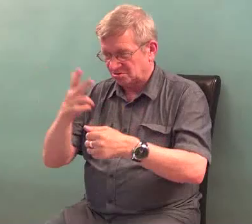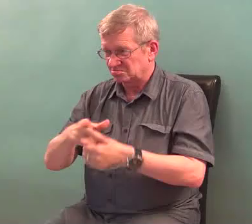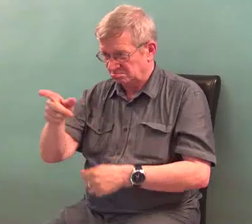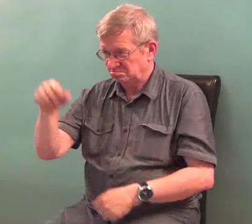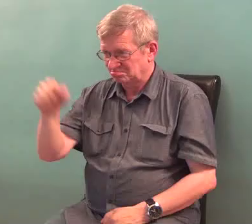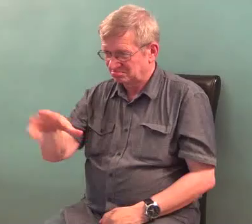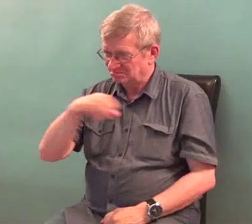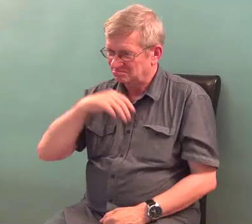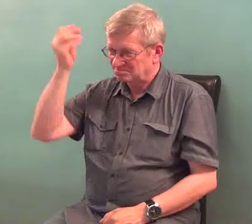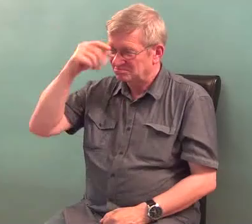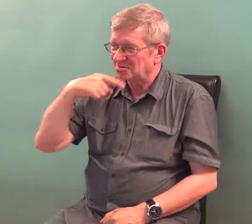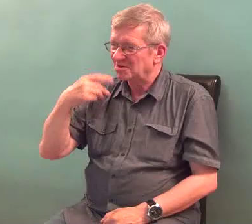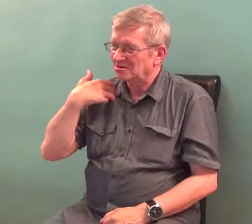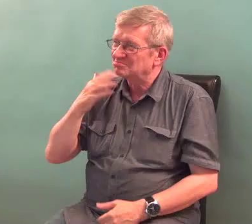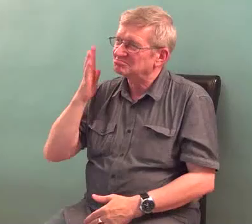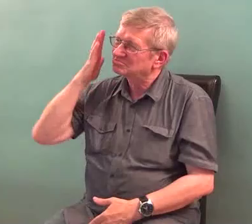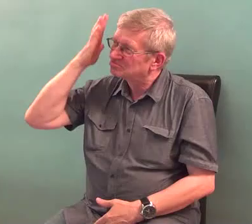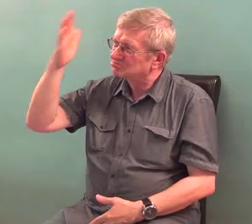Możemy razem uczyć się języka angielskiego na przyszłość.